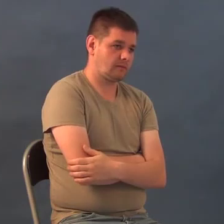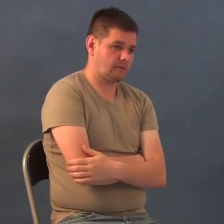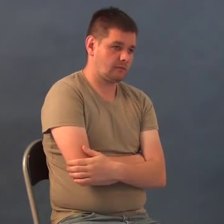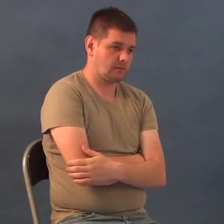Wyjeżdżasz?